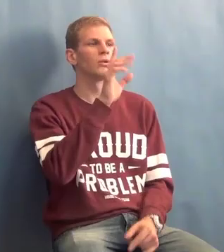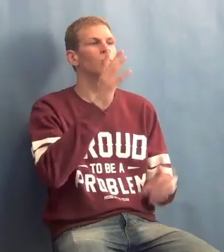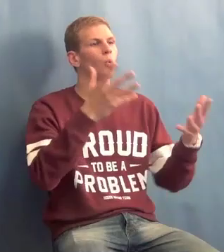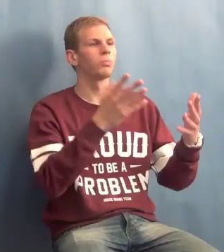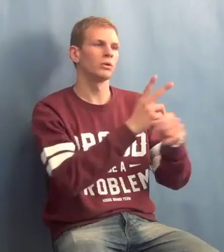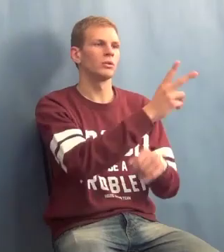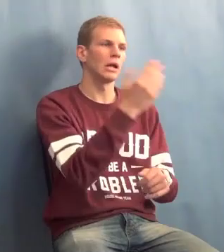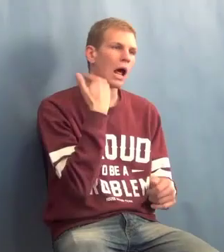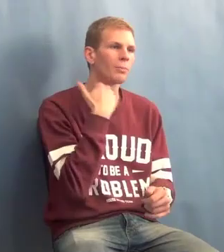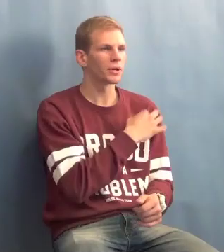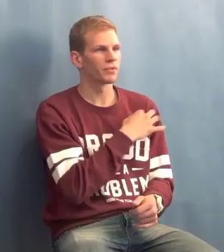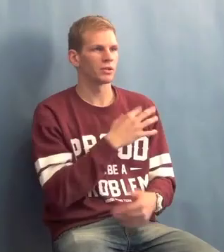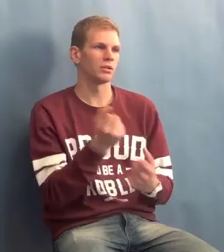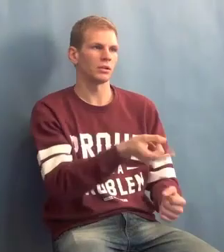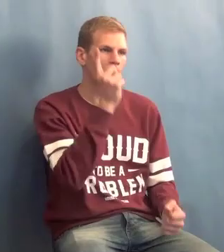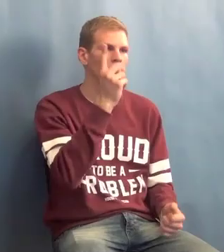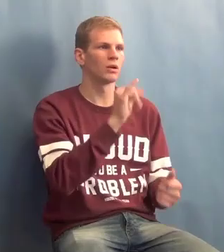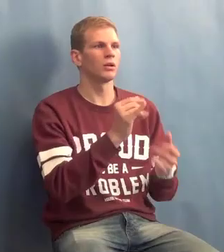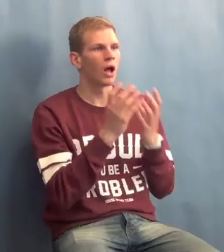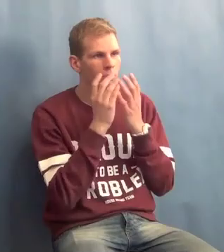Podobnie jest w klubie, jest zakaz wnoszenie swojego prywatnego alkoholu.